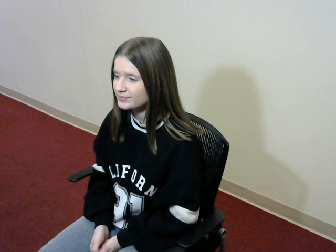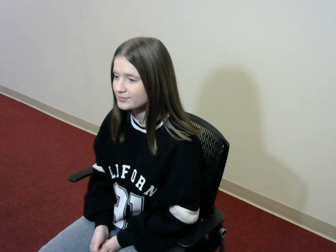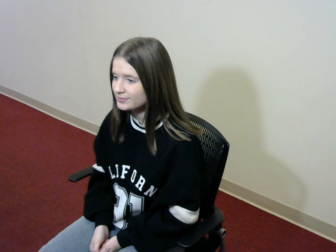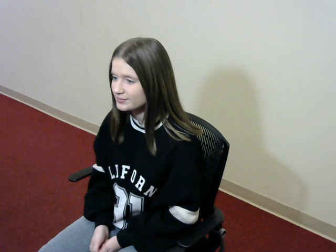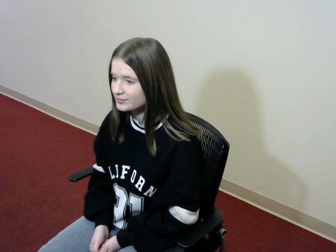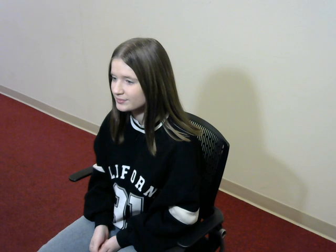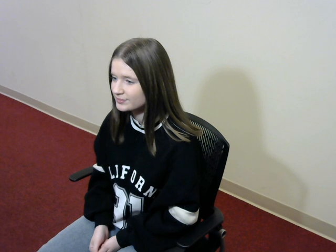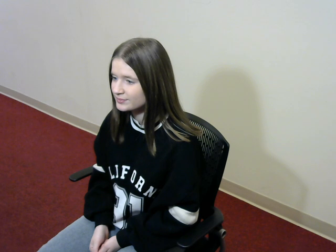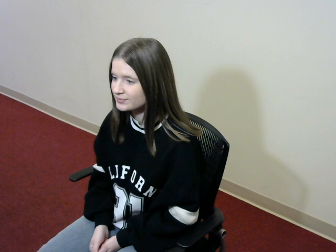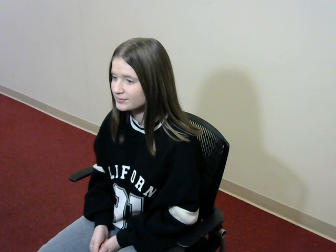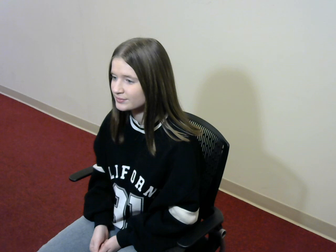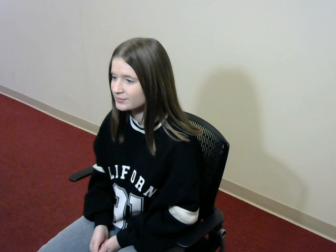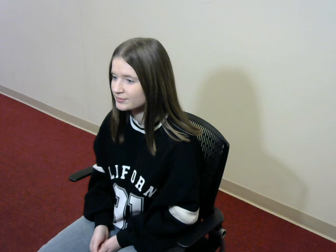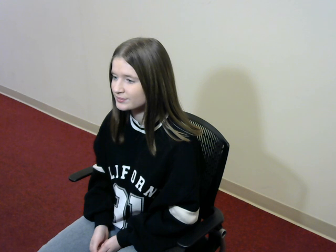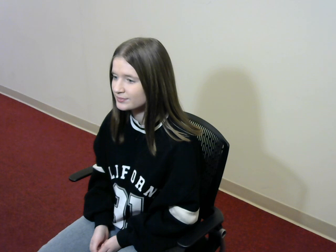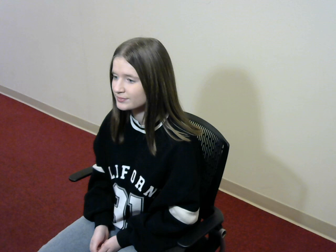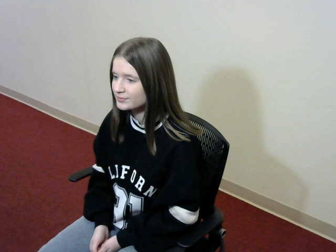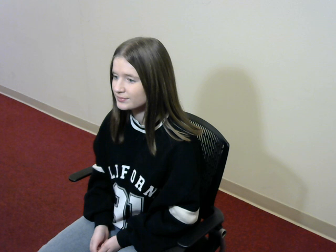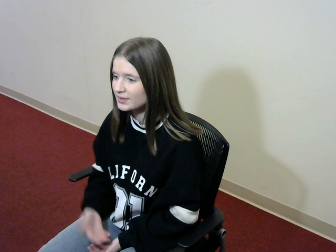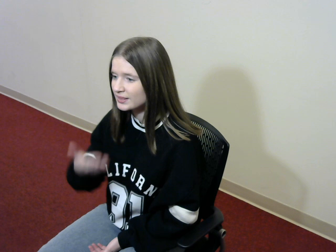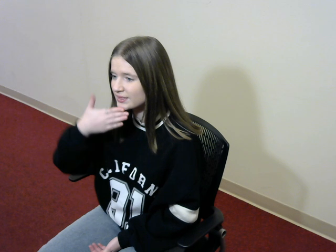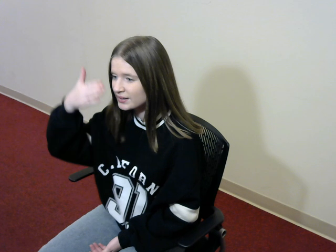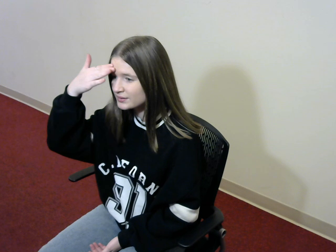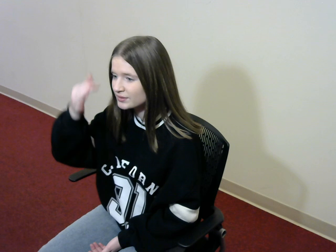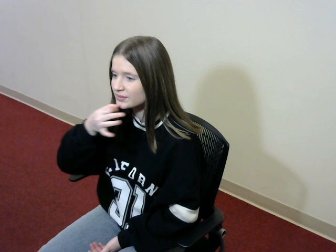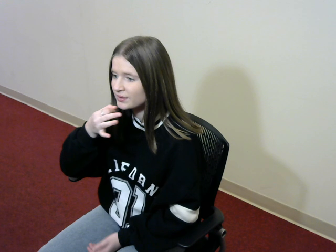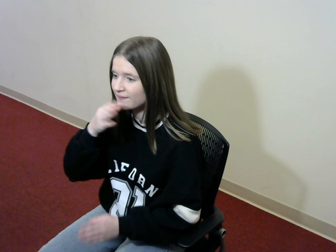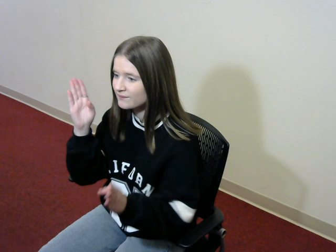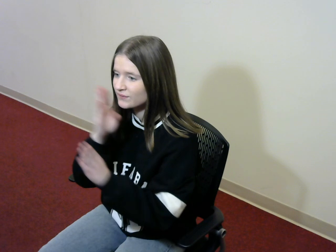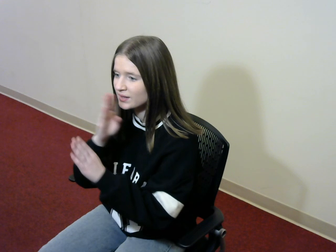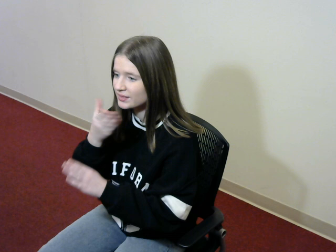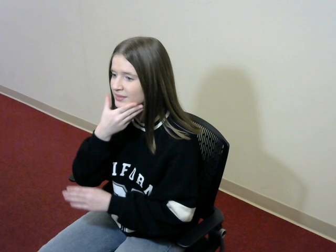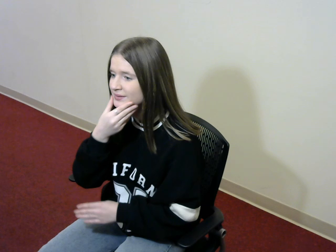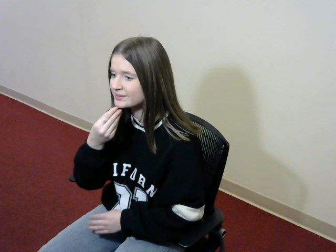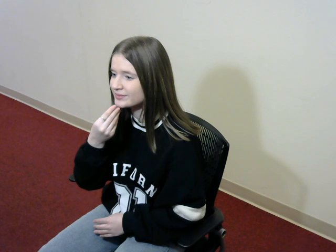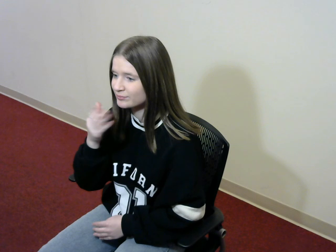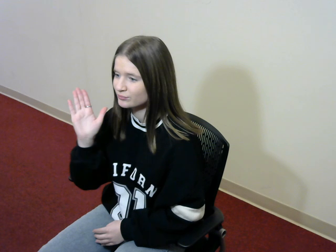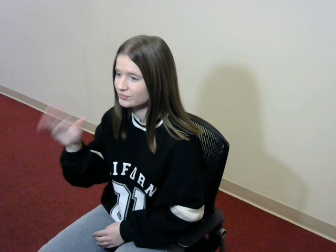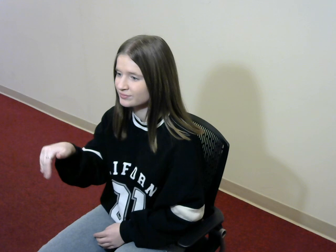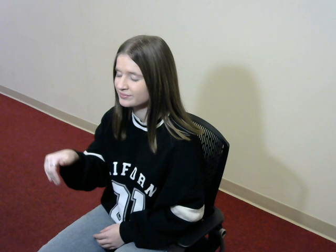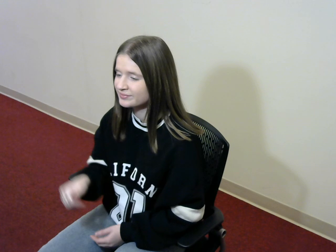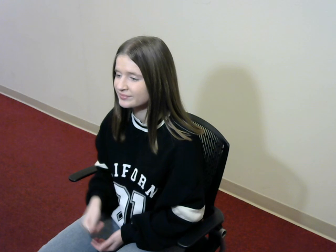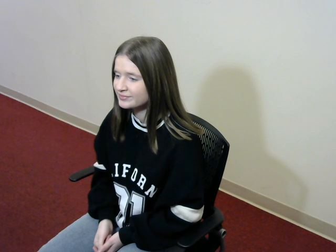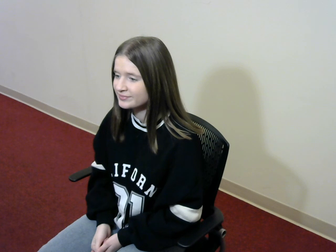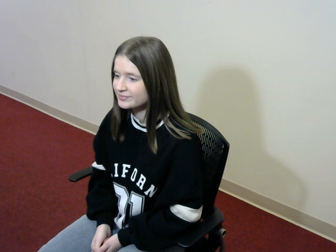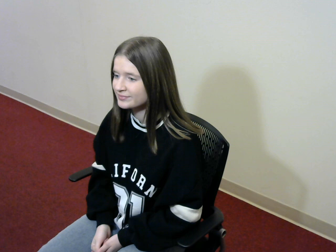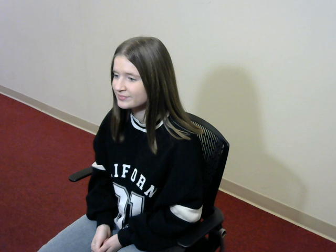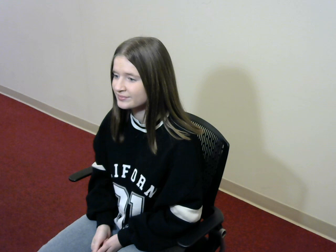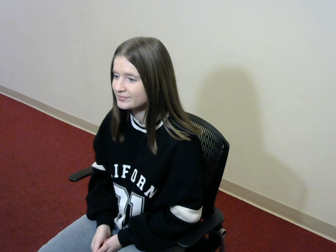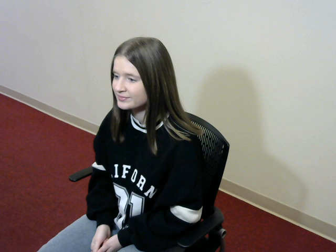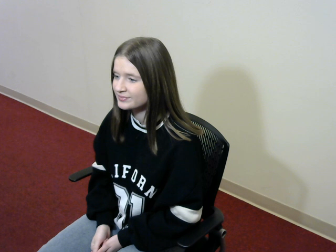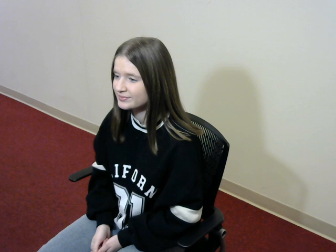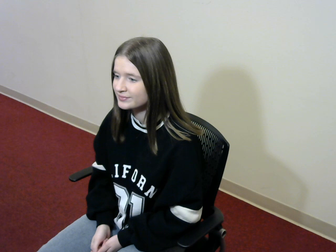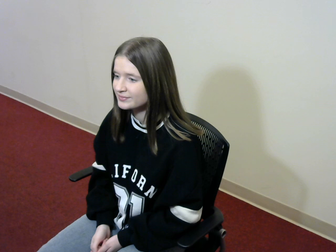Yazda havalar qəşəng olur